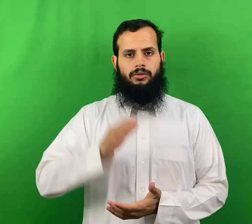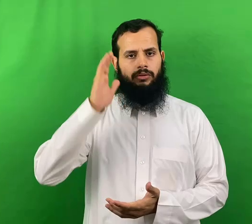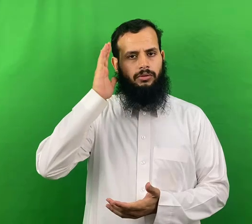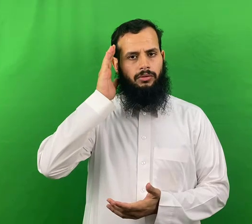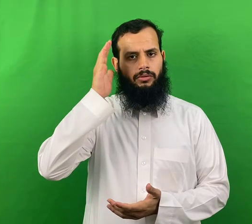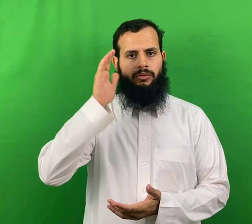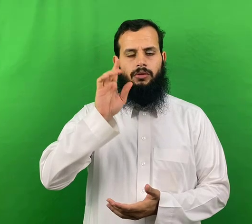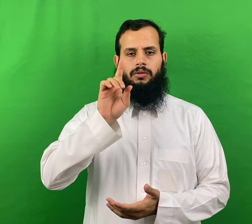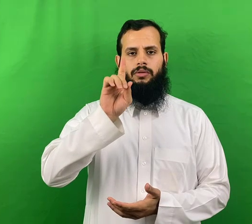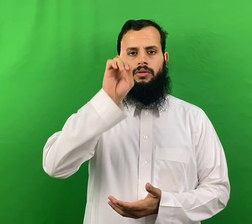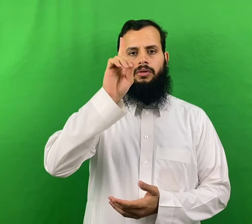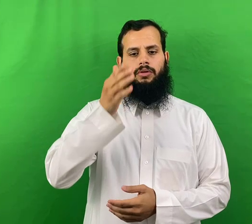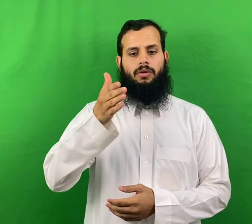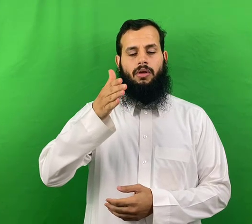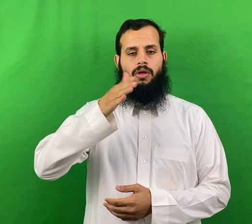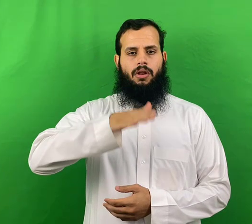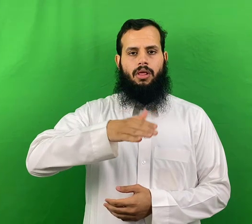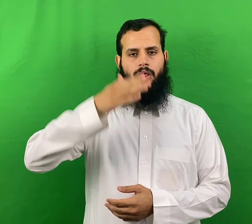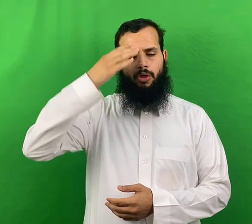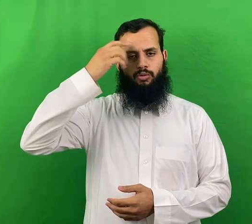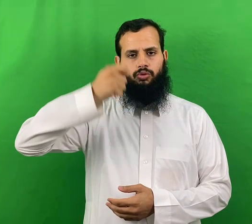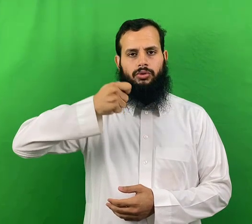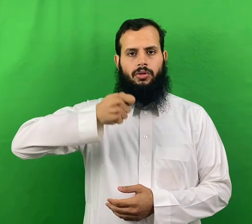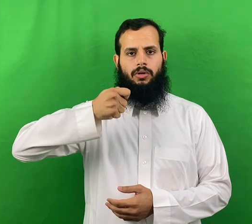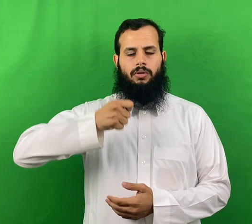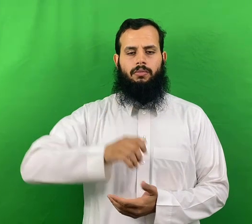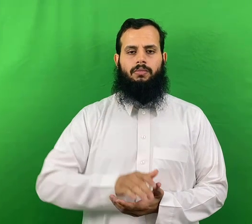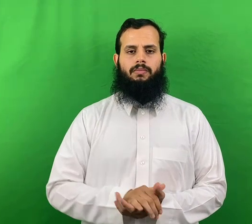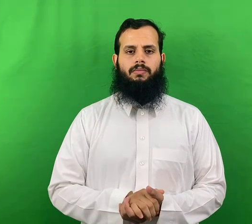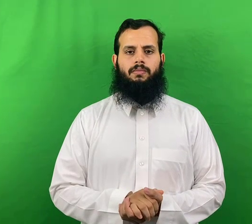صلى الله عليه وسلم